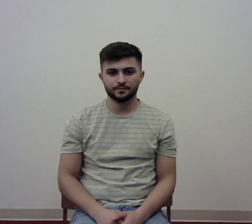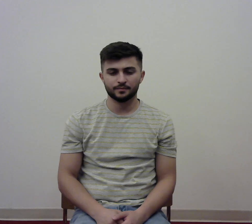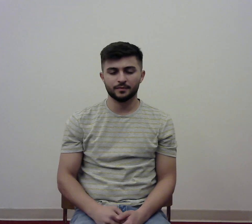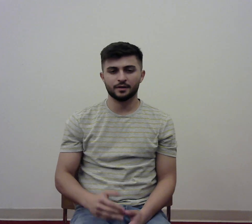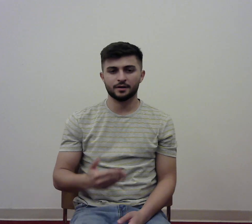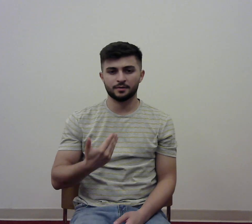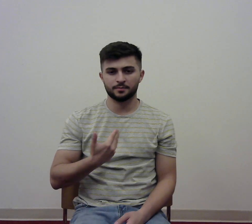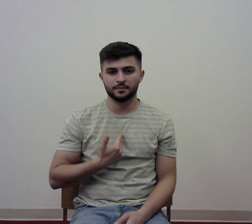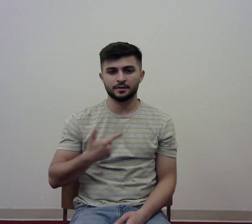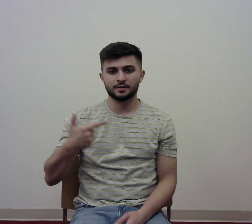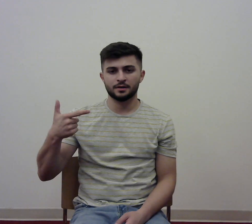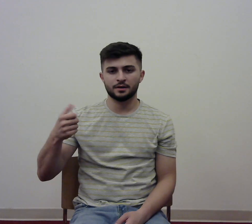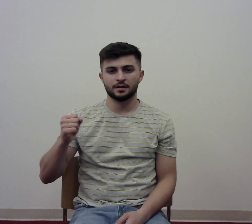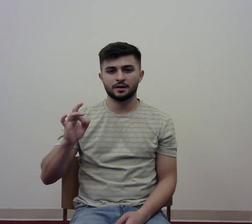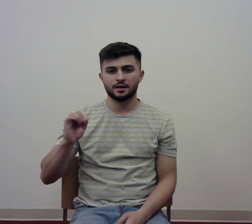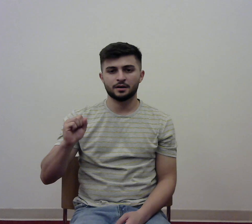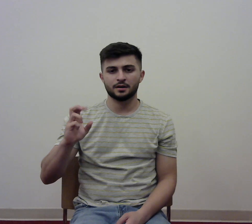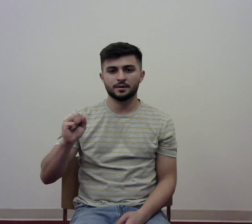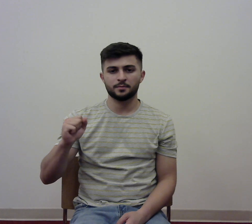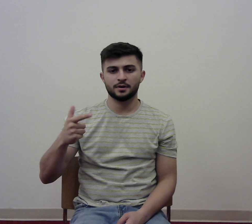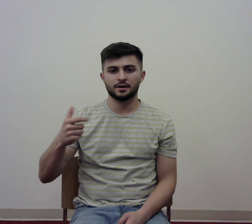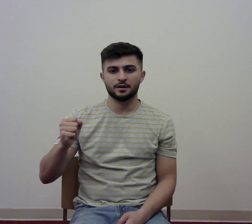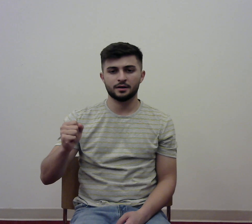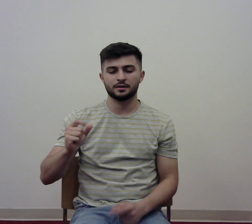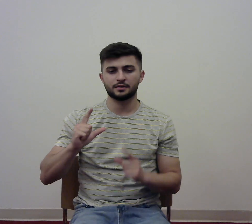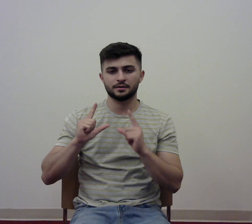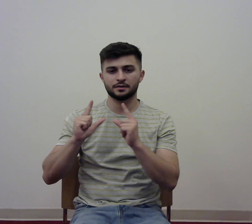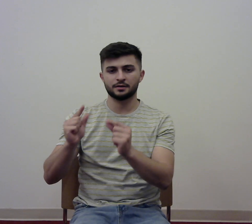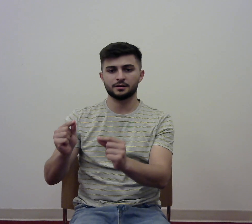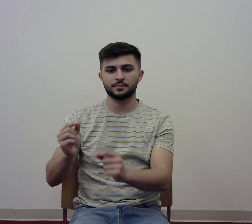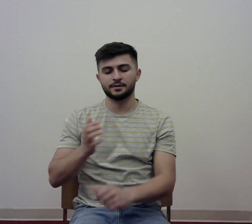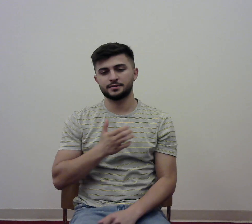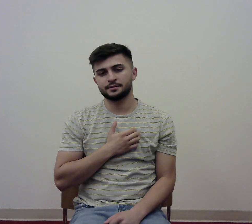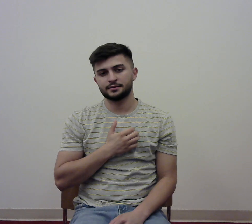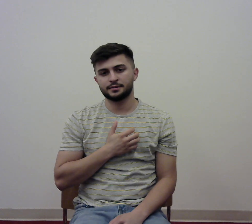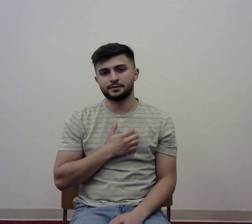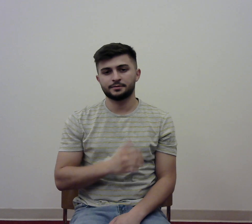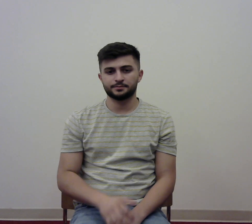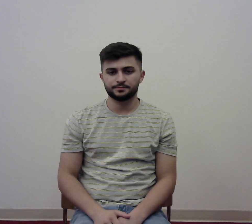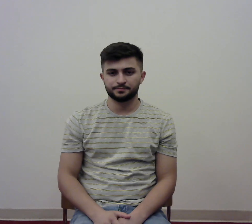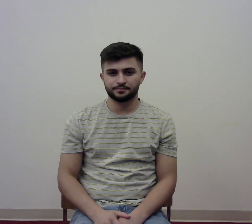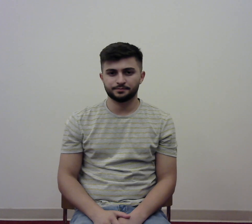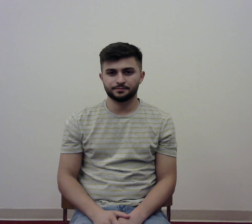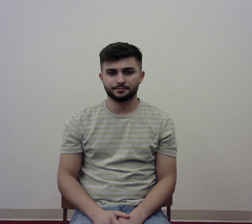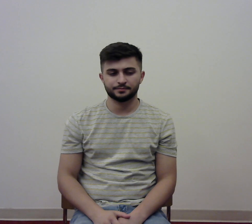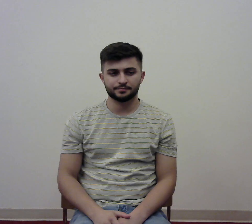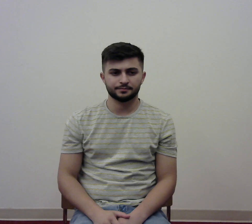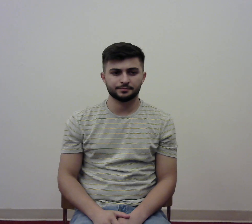Mən Qarabağa getmək istəyirəm